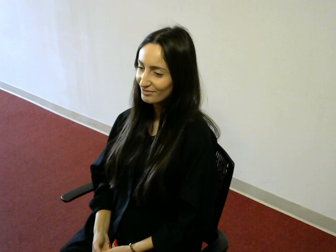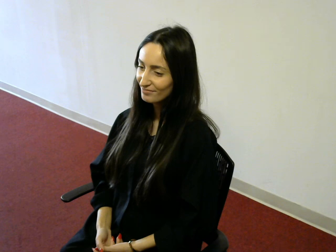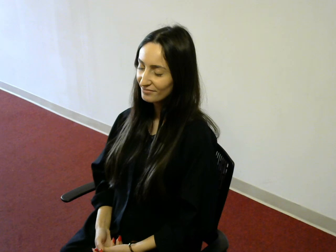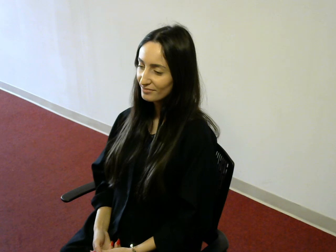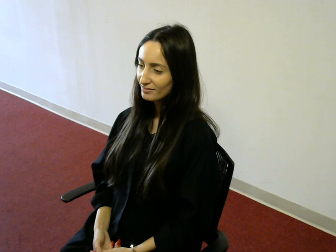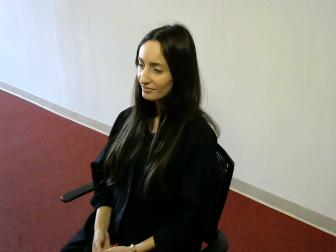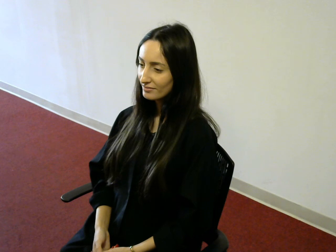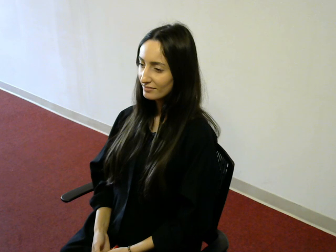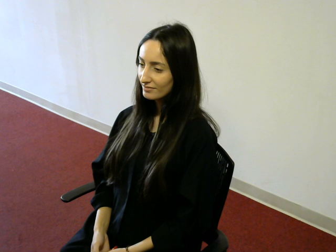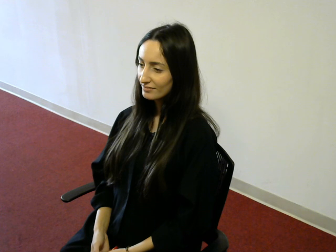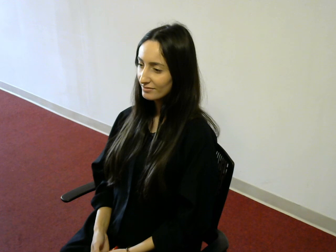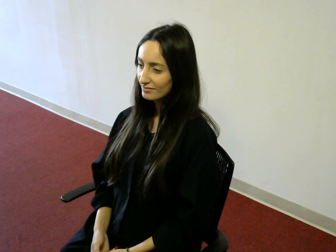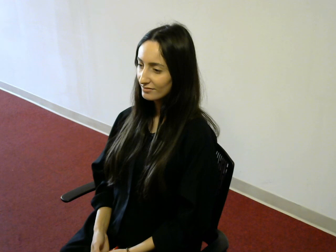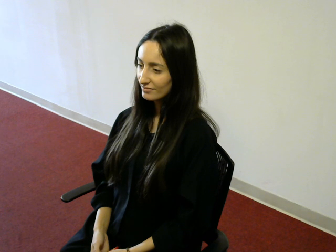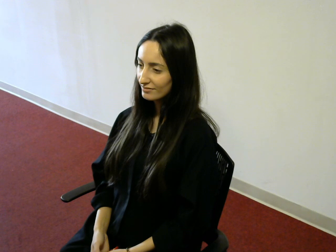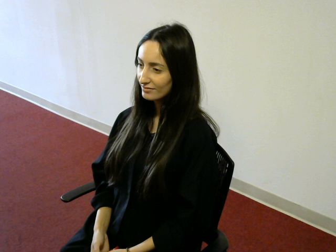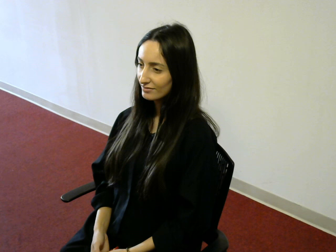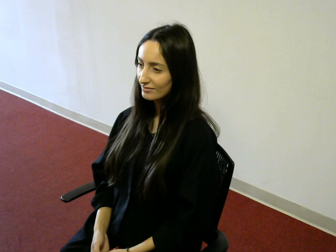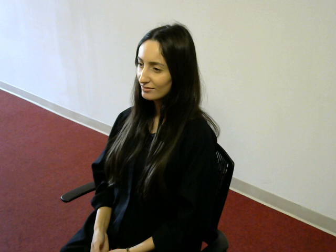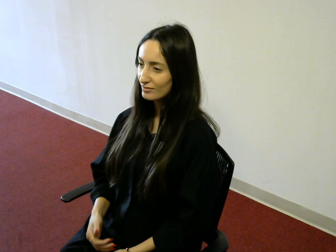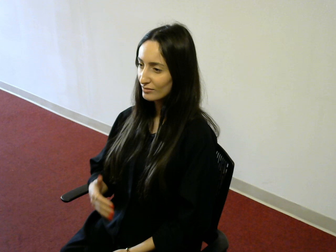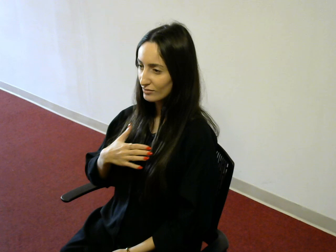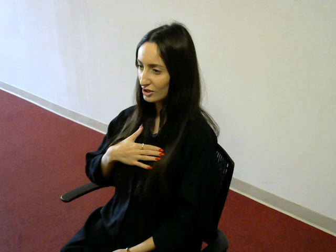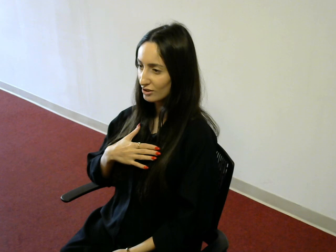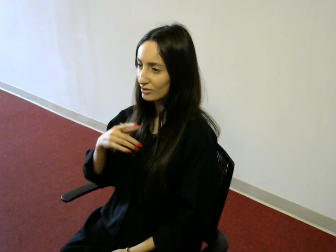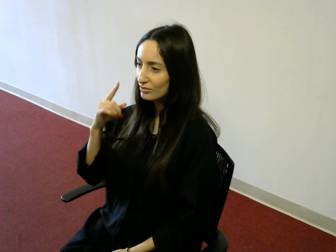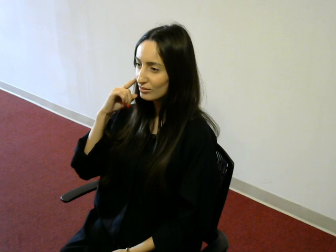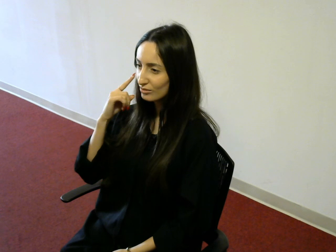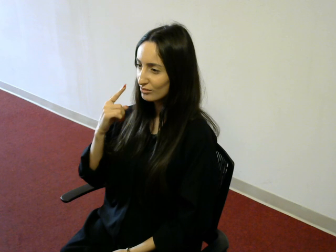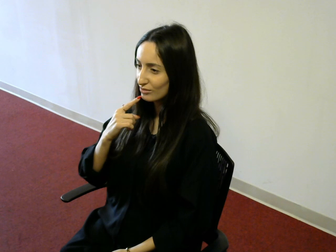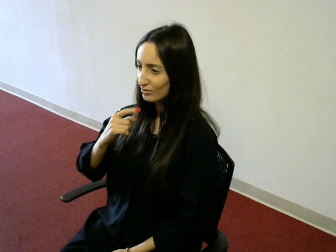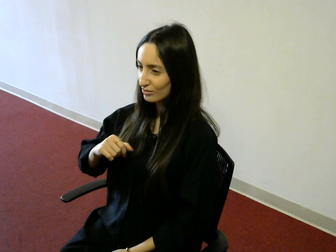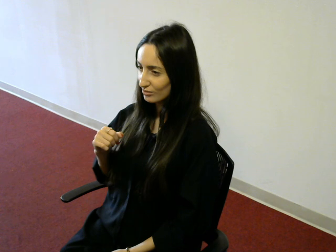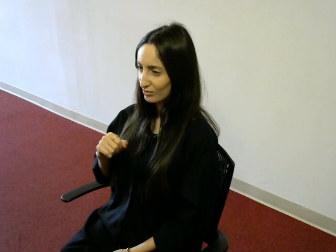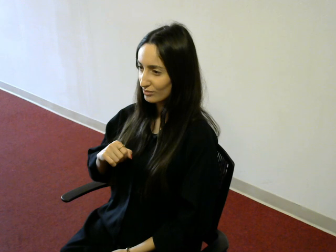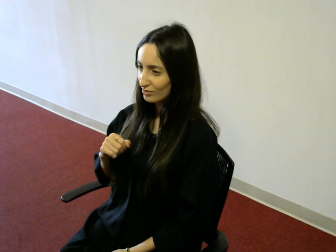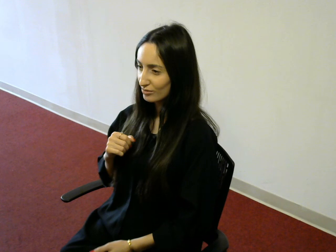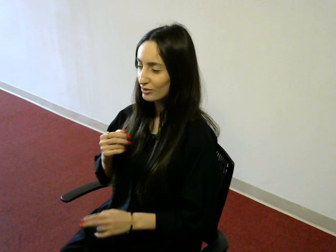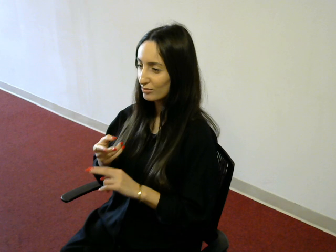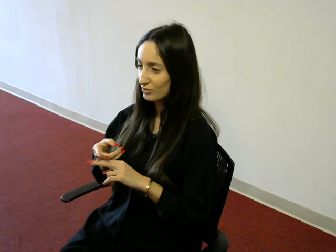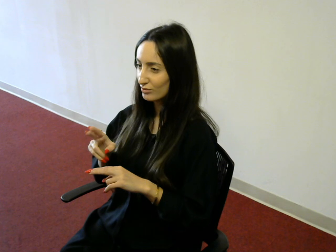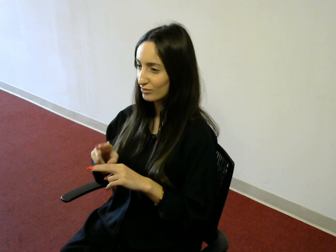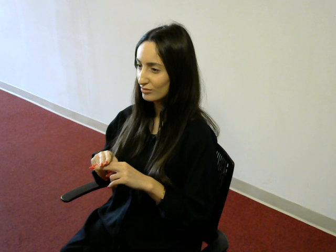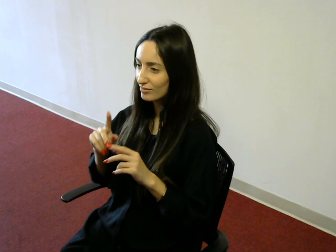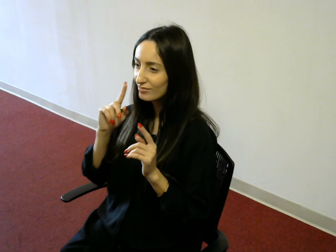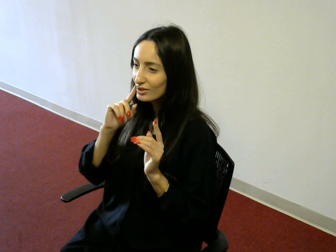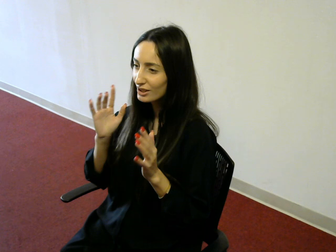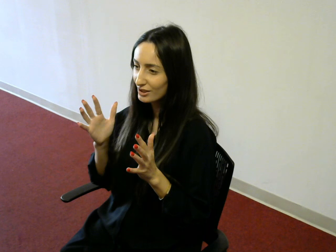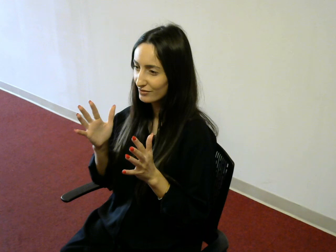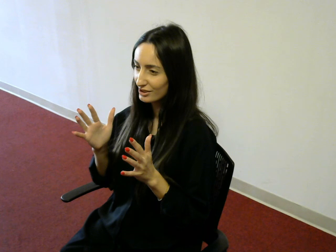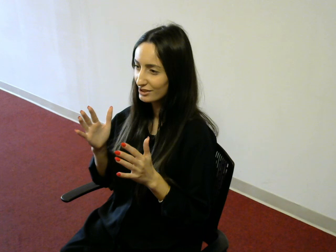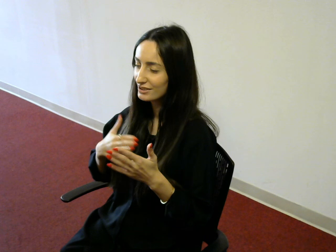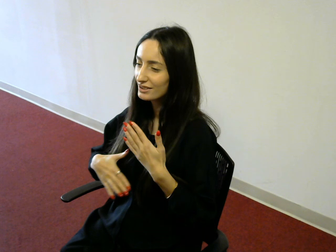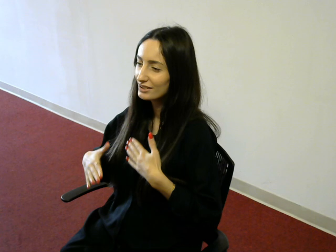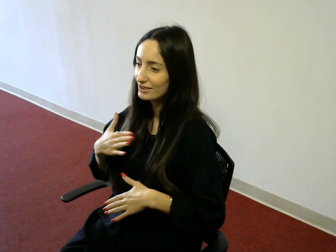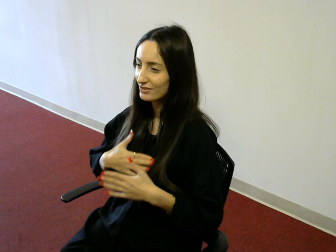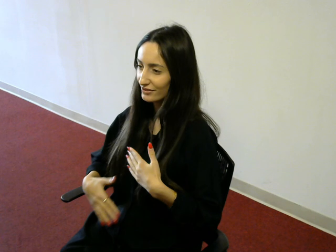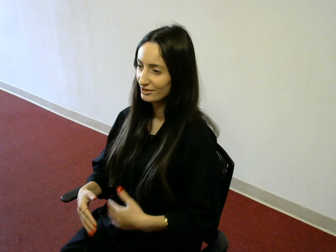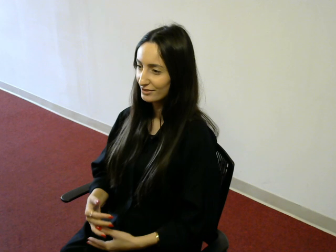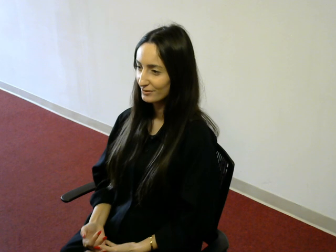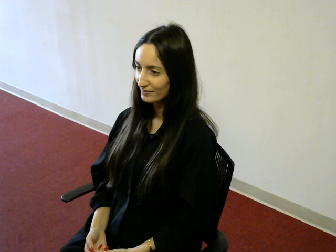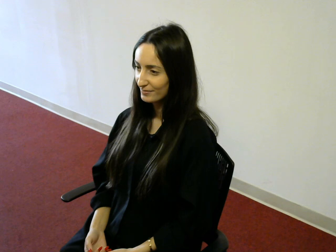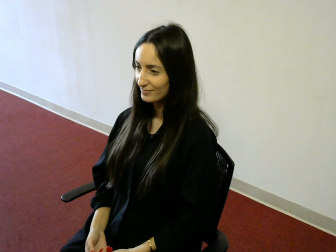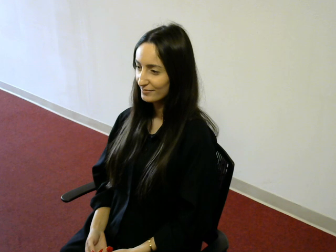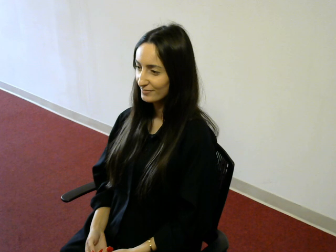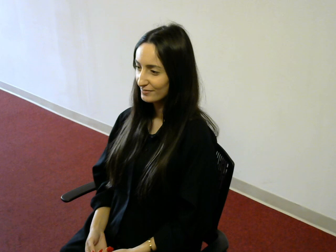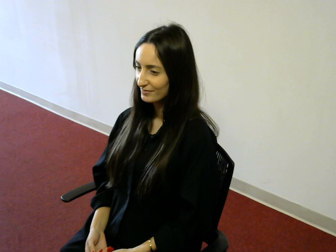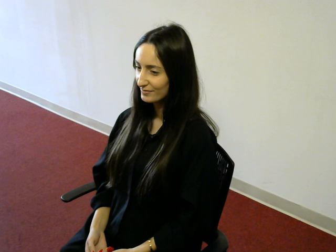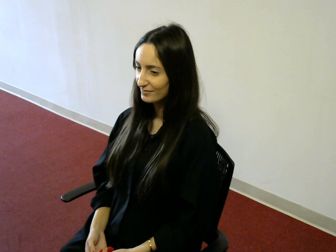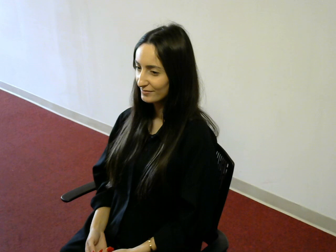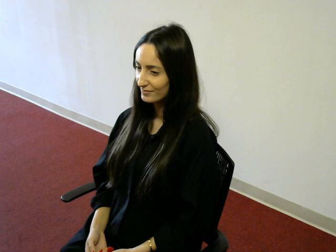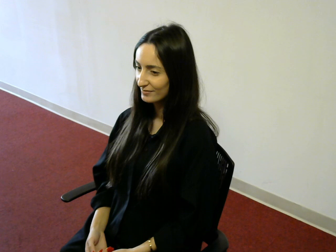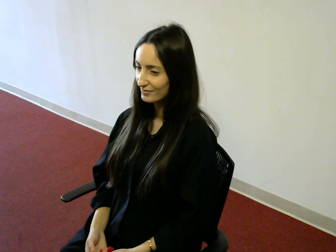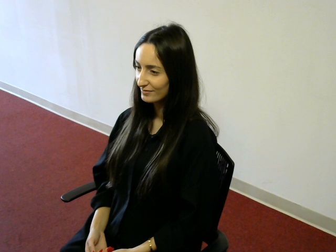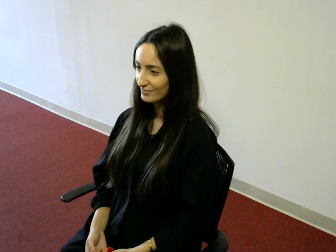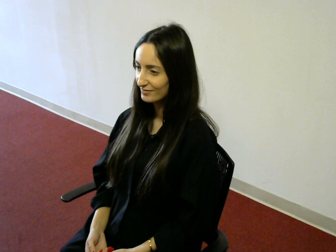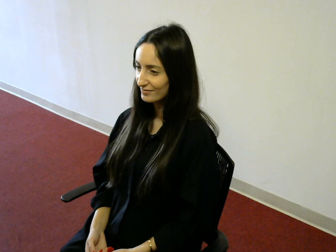Mənim eşitmə məhdudiyyətli dostlarım bu xəbərə sevinəcək